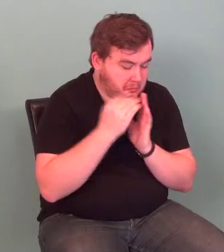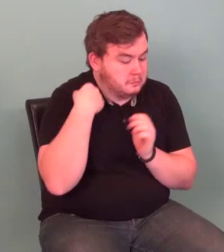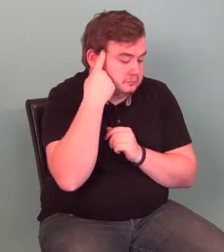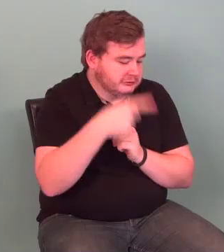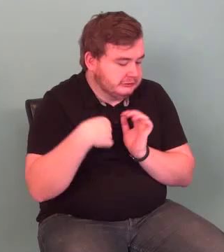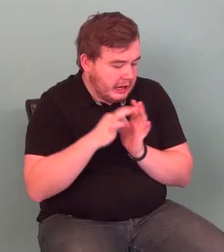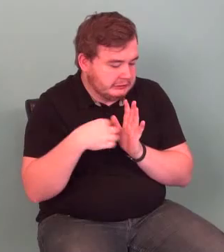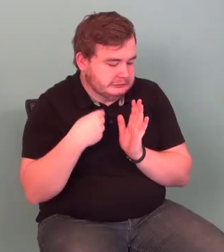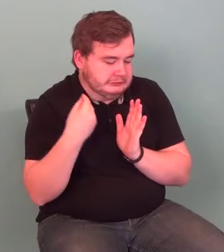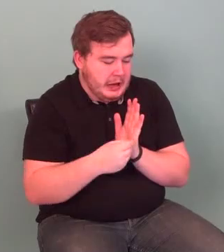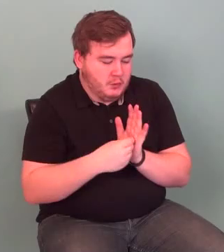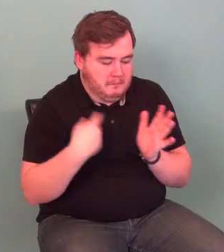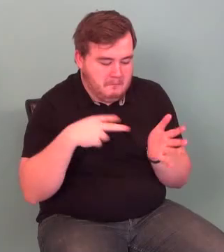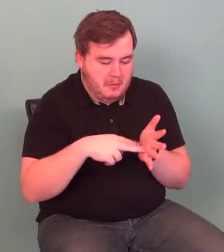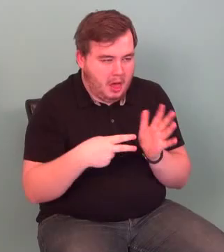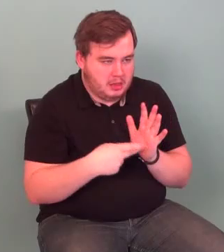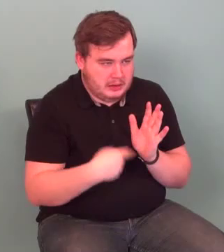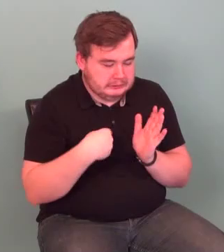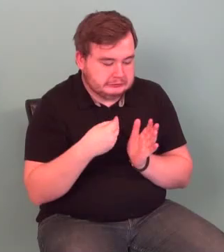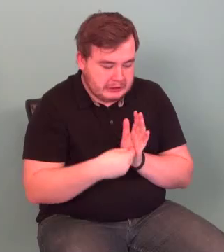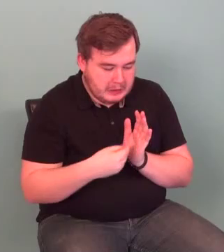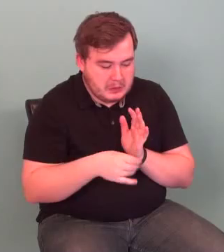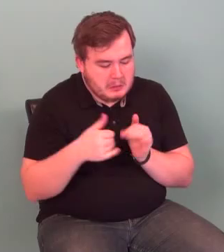Ja myślę, że akurat wtedy mam zaplanowane zakupy.